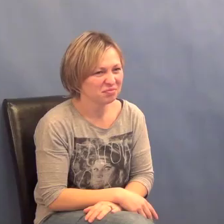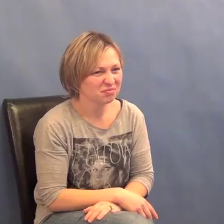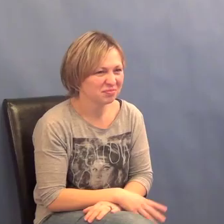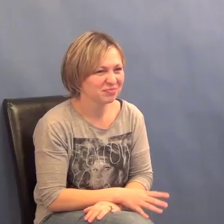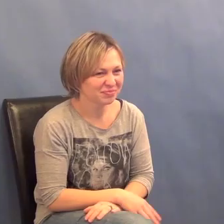Dobra.